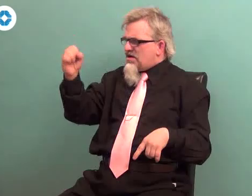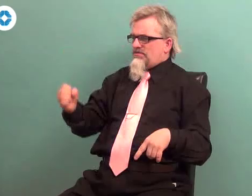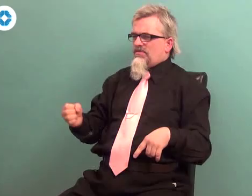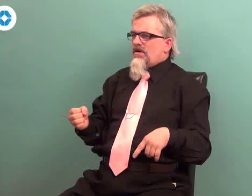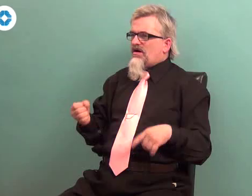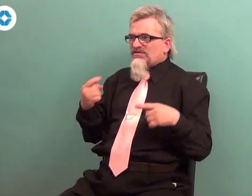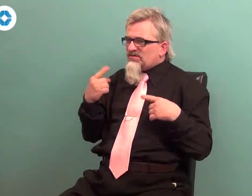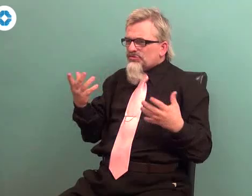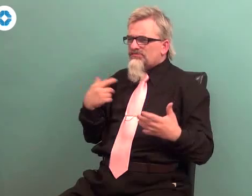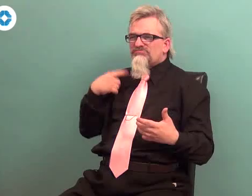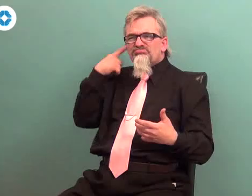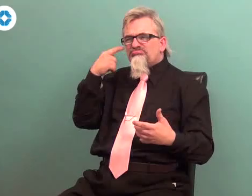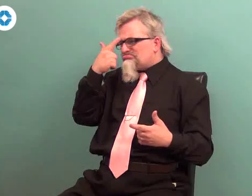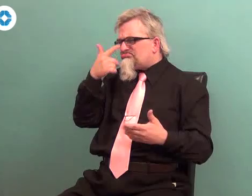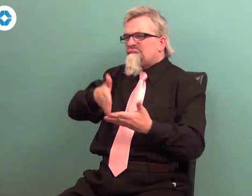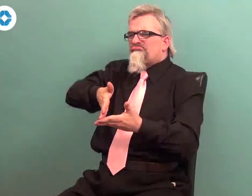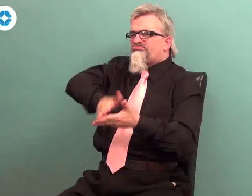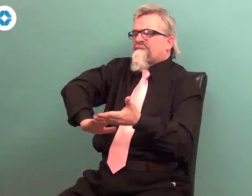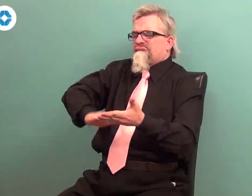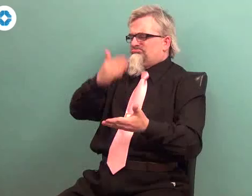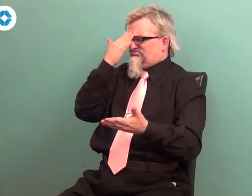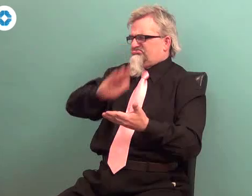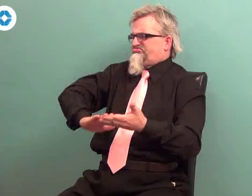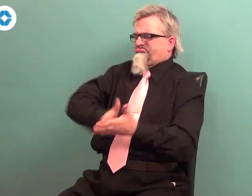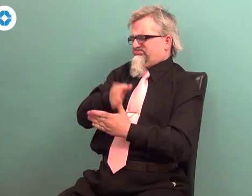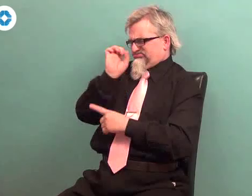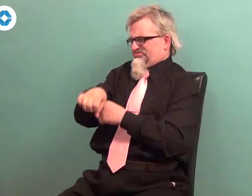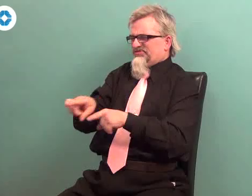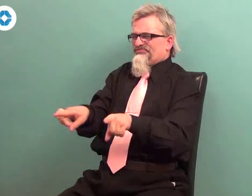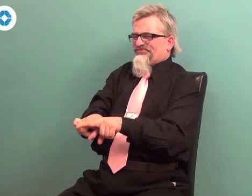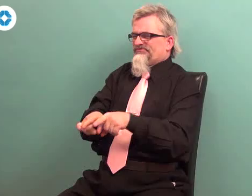On mówi, że niczego nie słyszał, bo bardzo twardo zasnął.